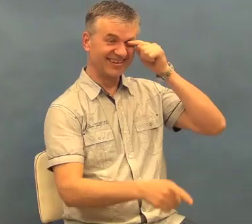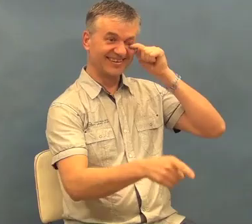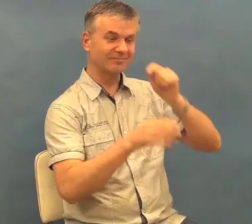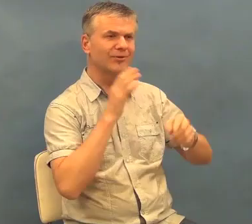Podobnie...